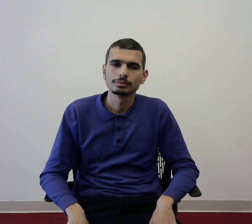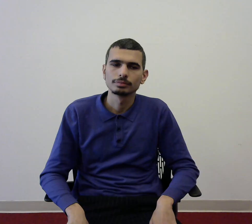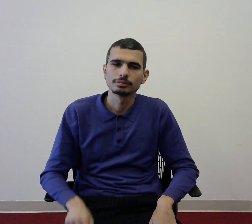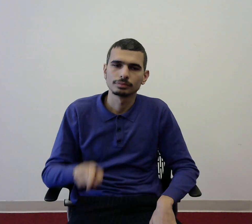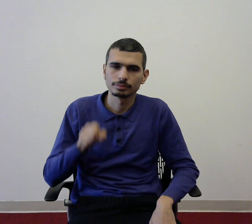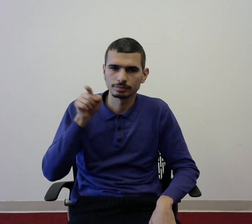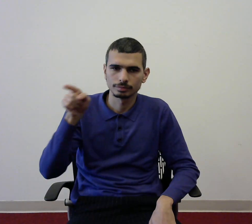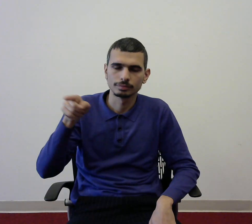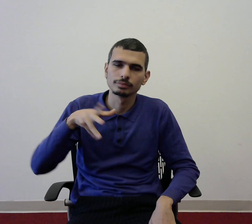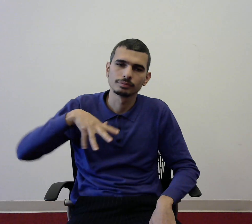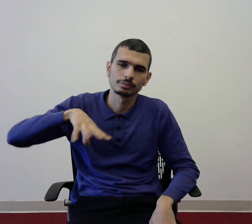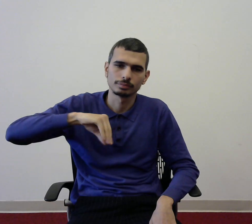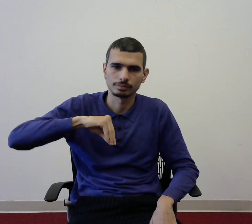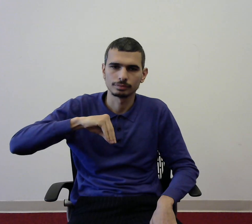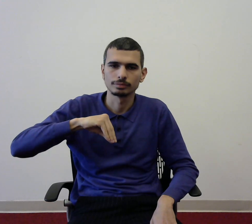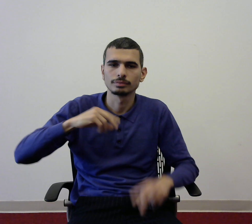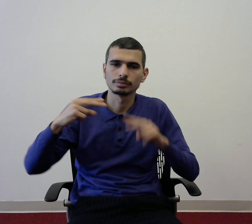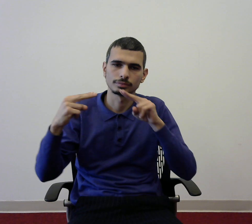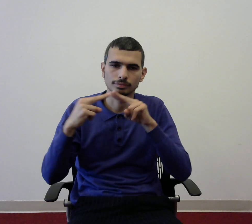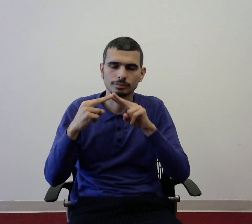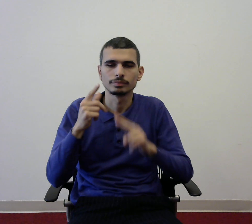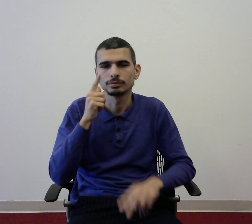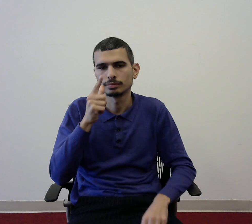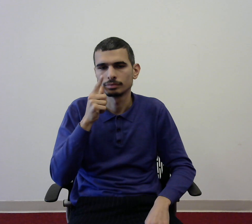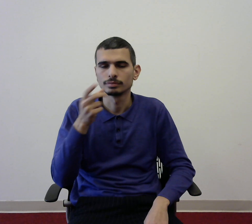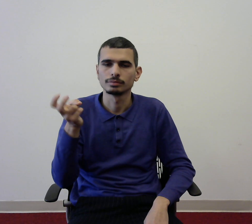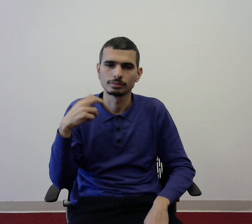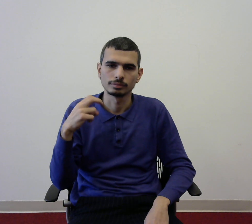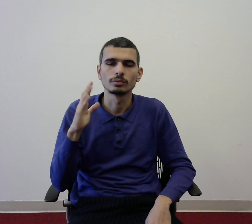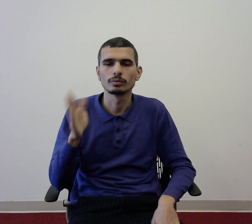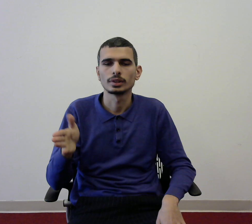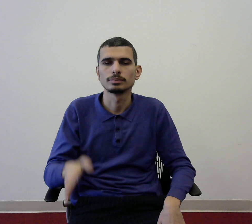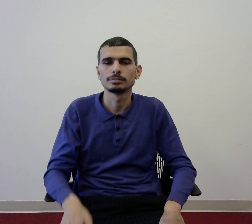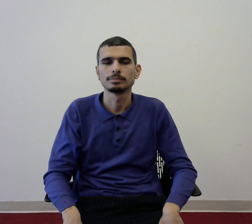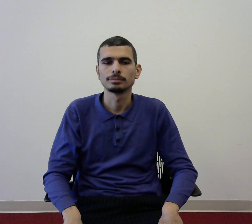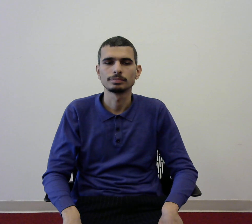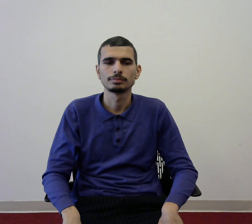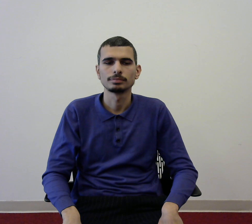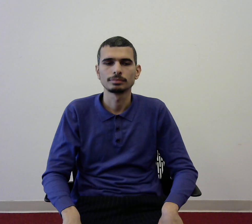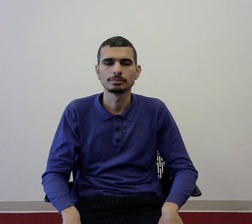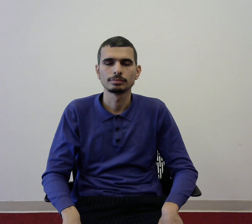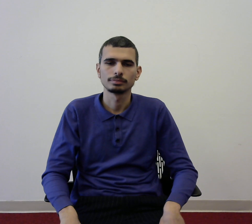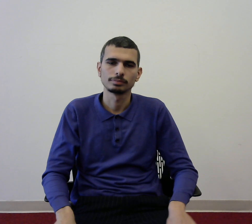O, bizi görməyə birisigün gələcək